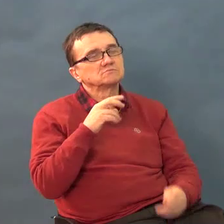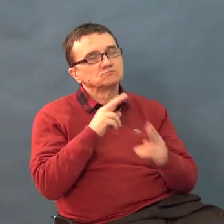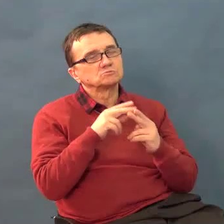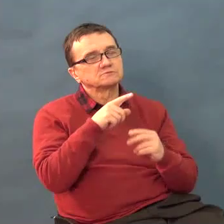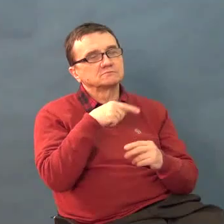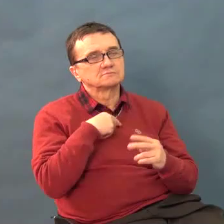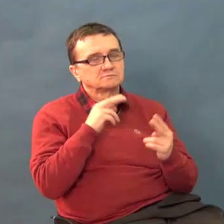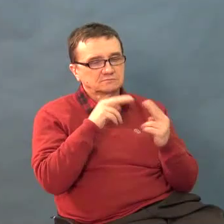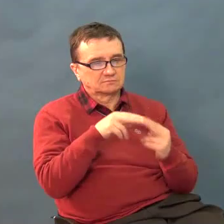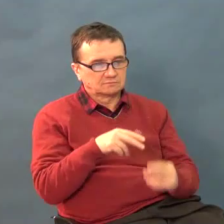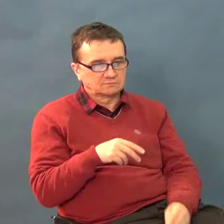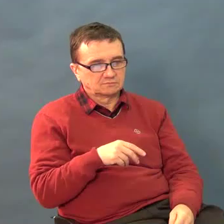Umówmy się razem.